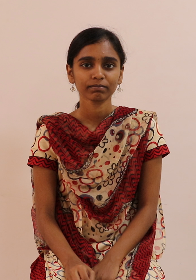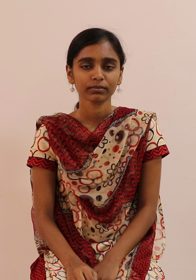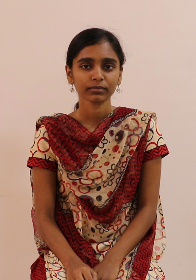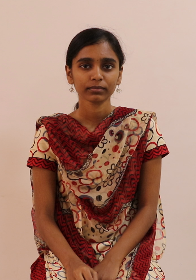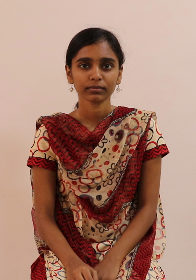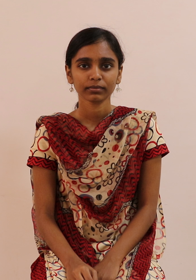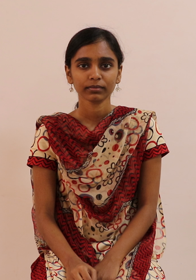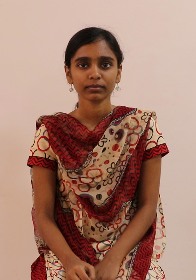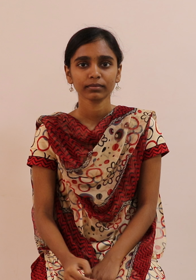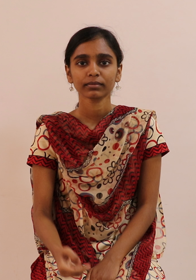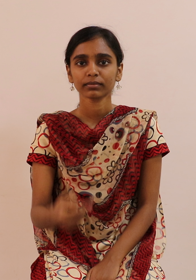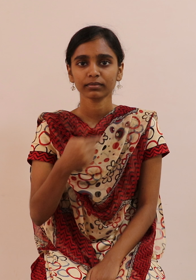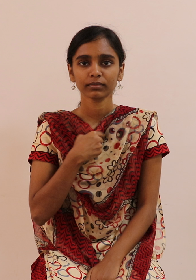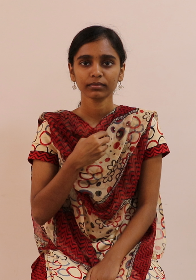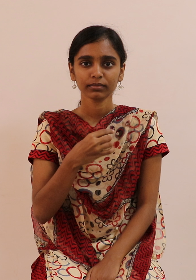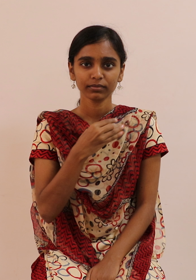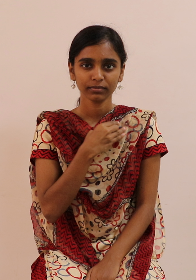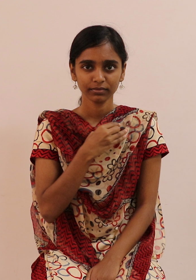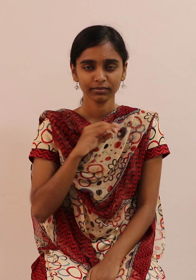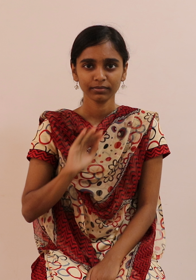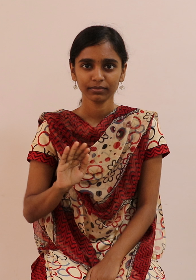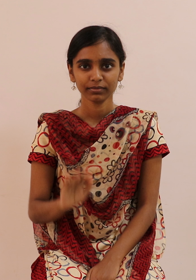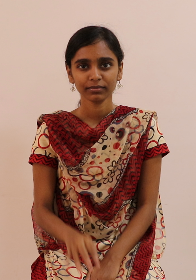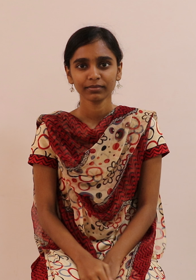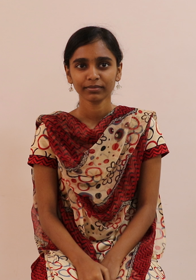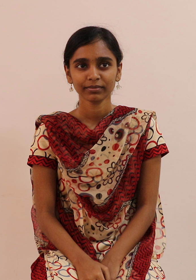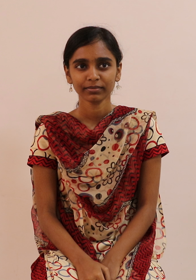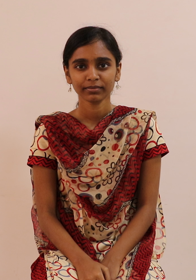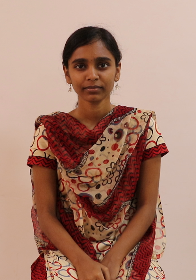i got hurt